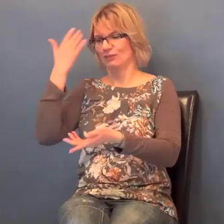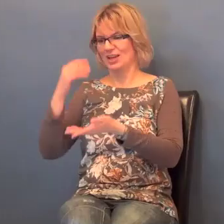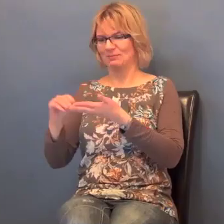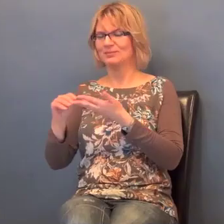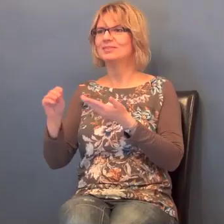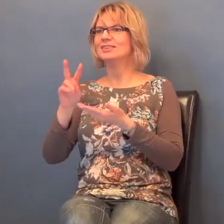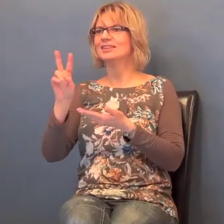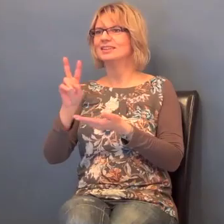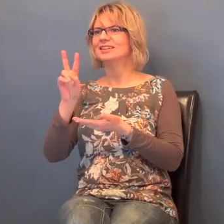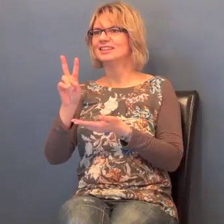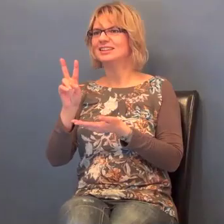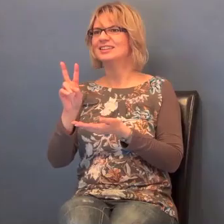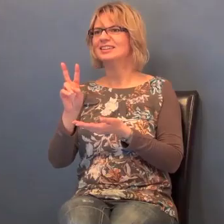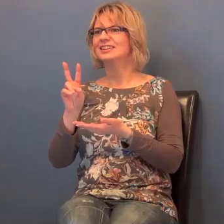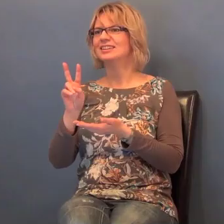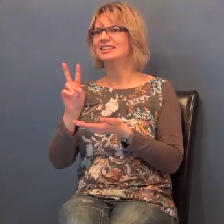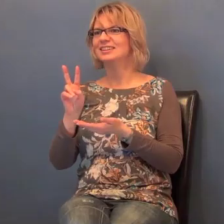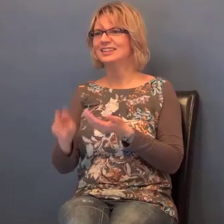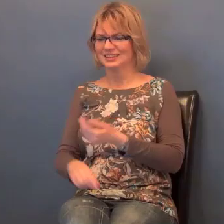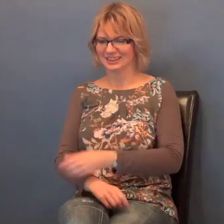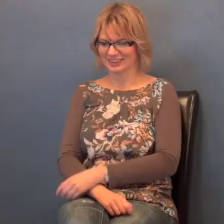Nie wiedziałam, że jest napisane dwie godziny.